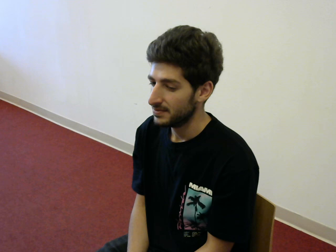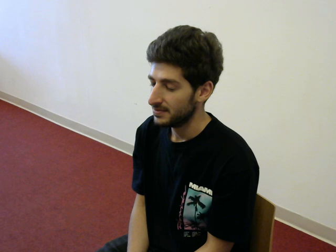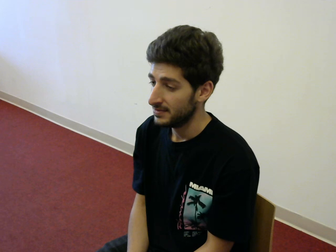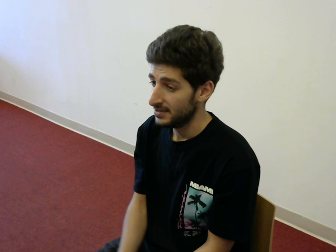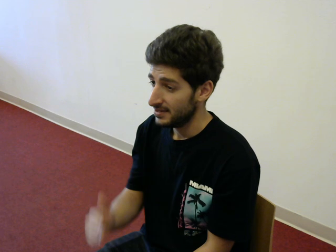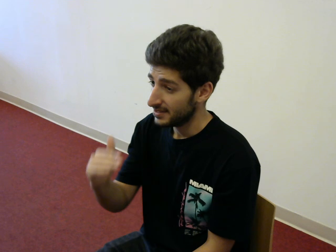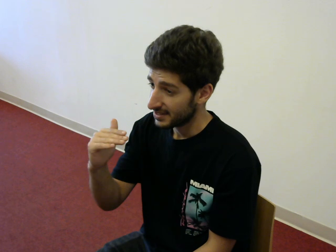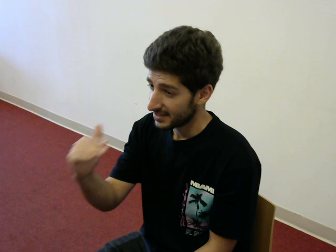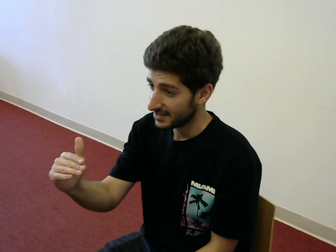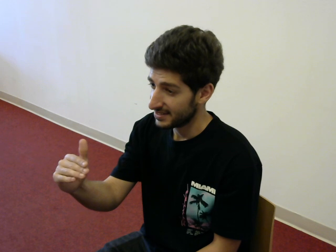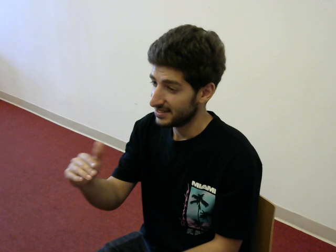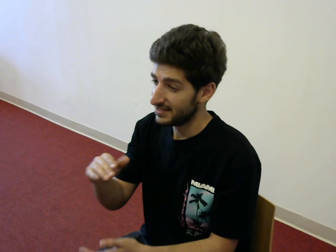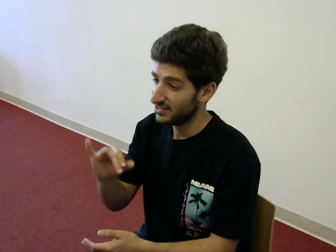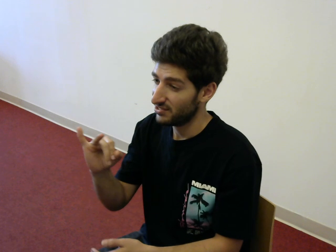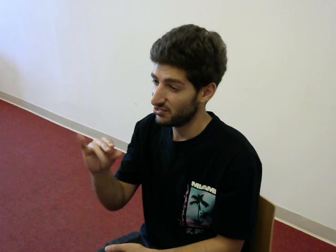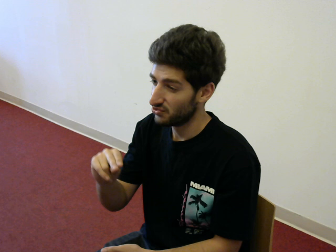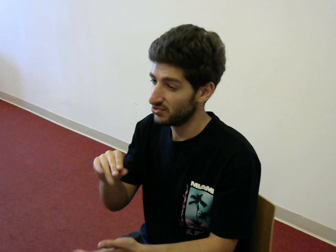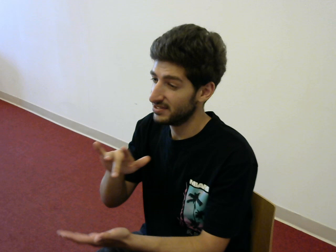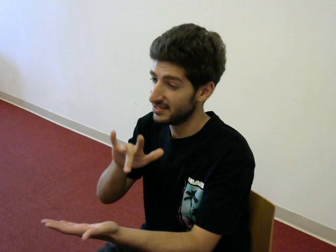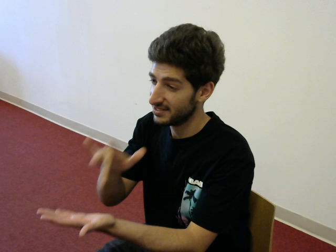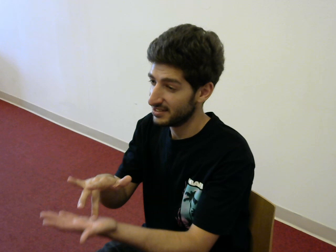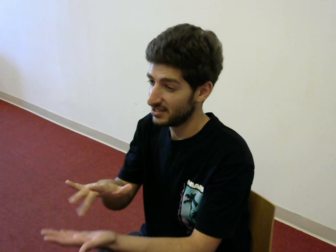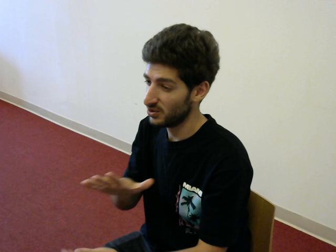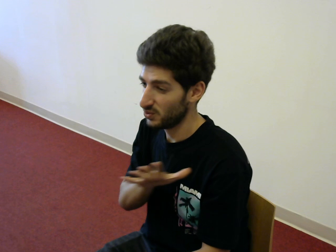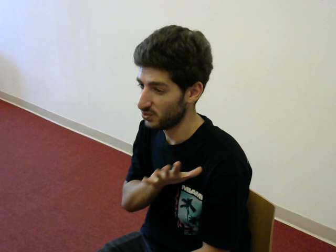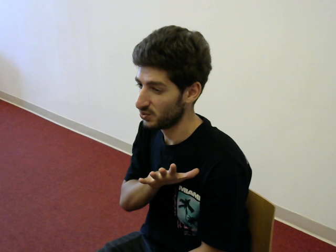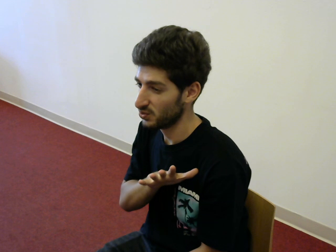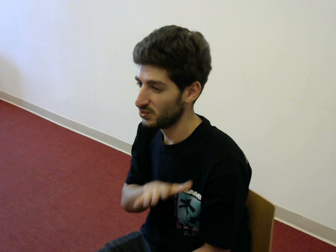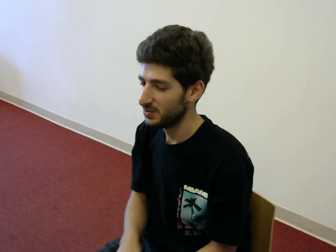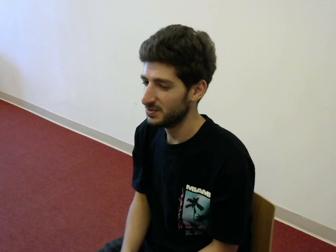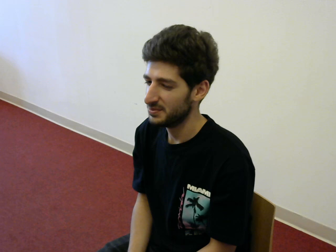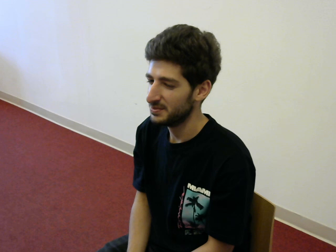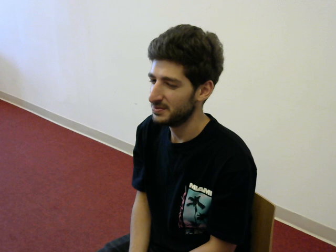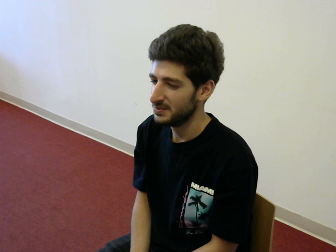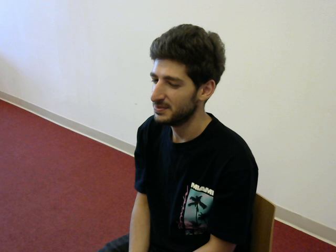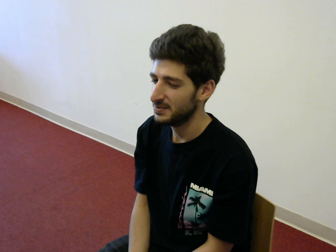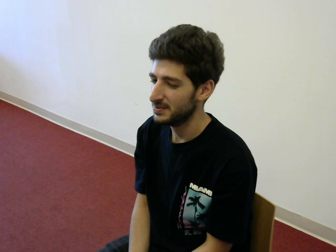Siz İçərişəhərdə olmusuz?